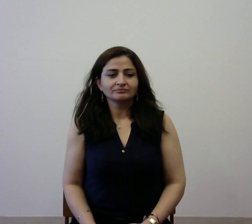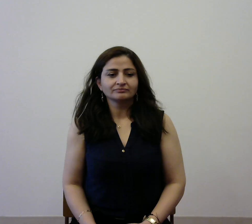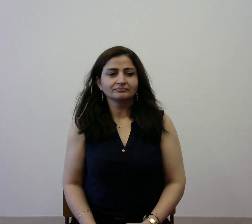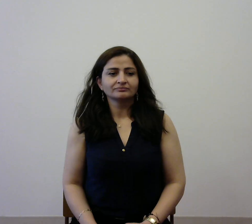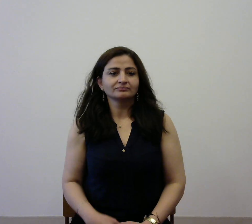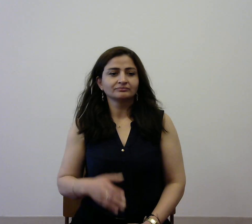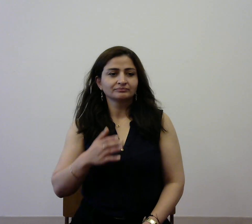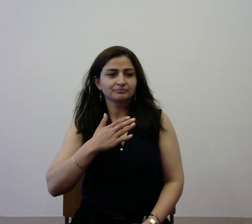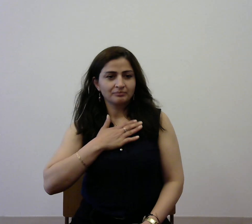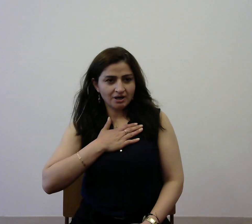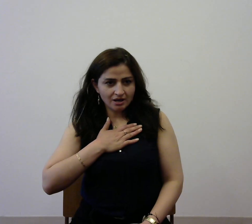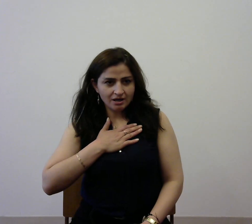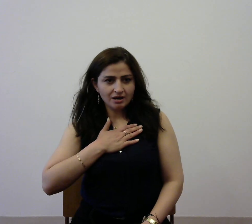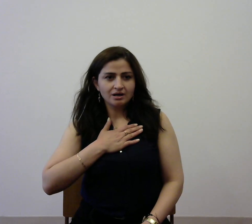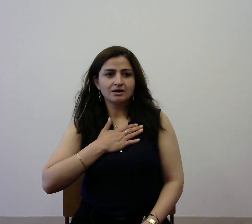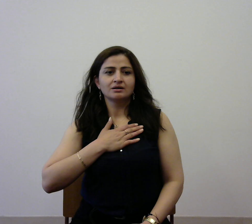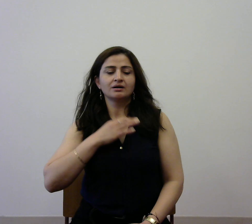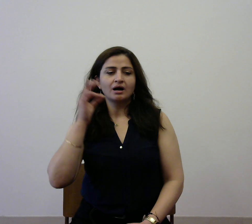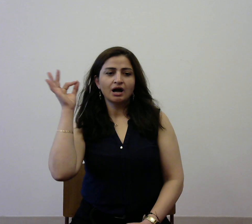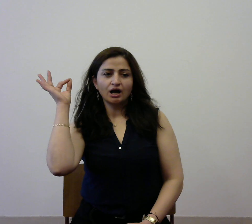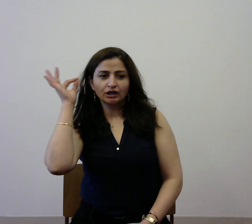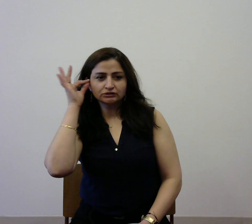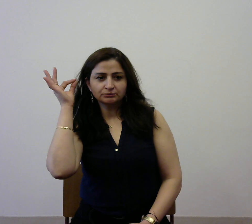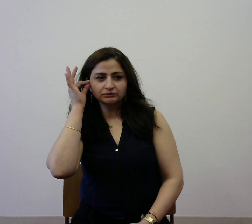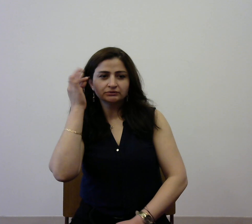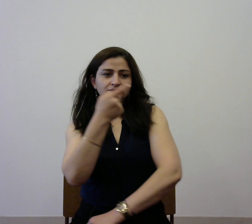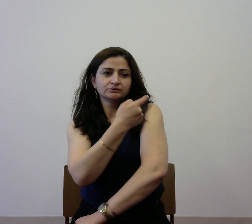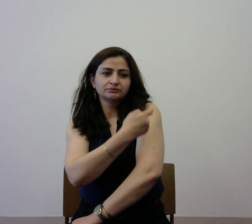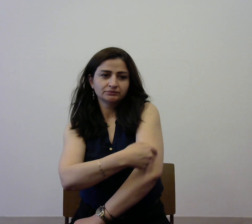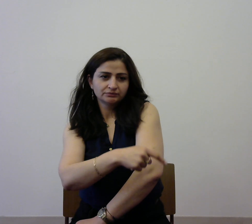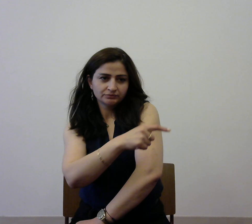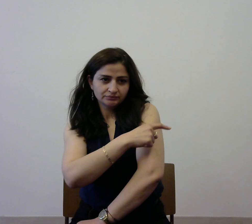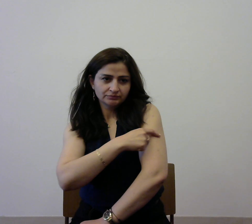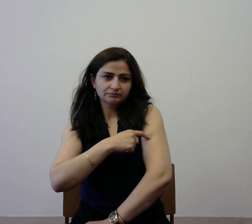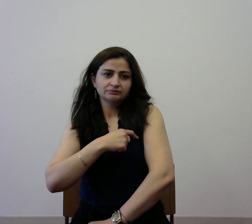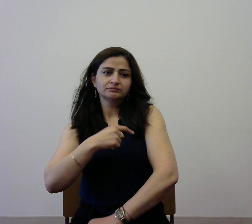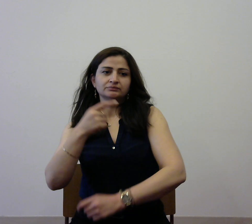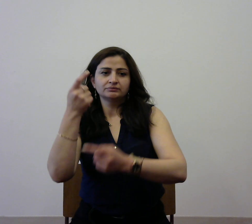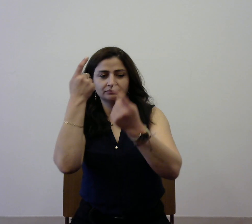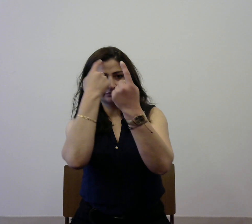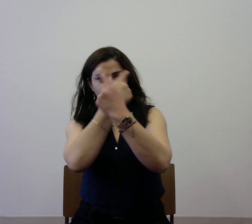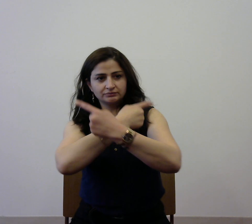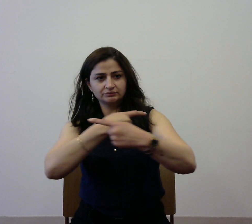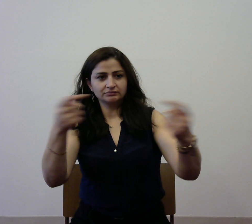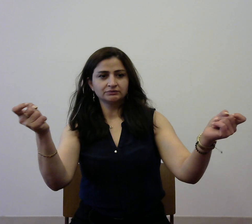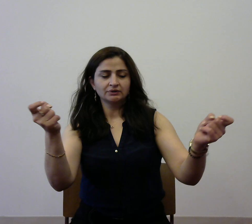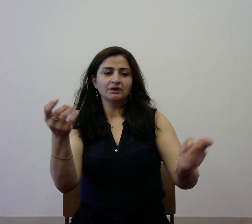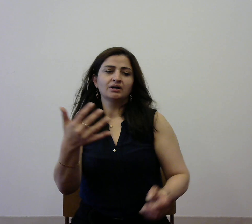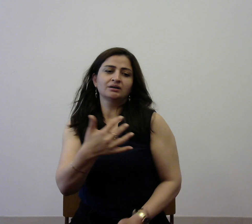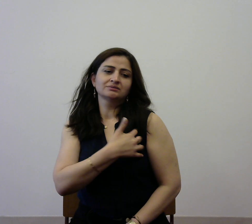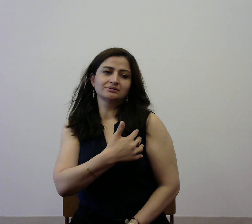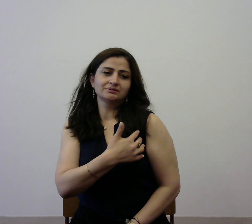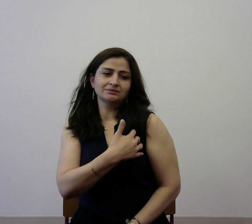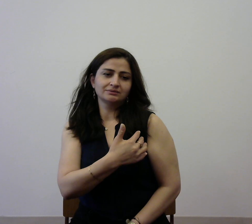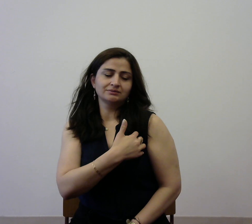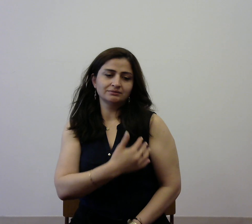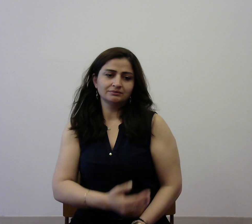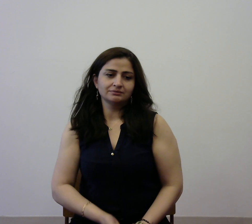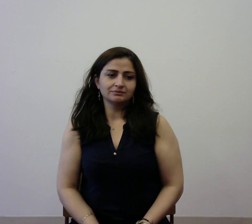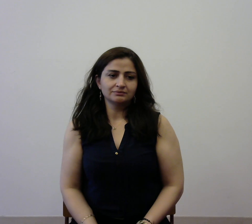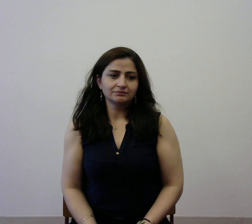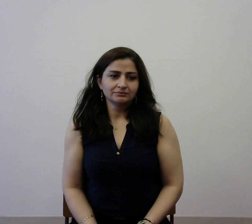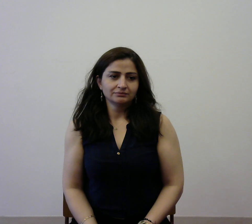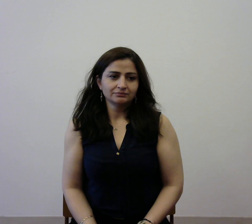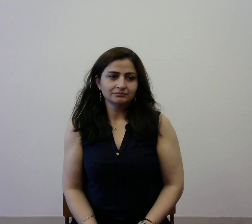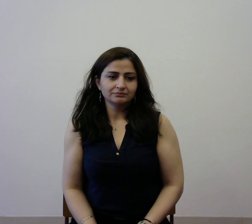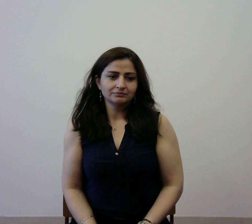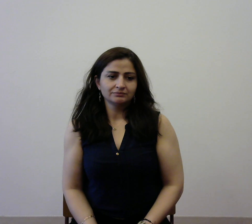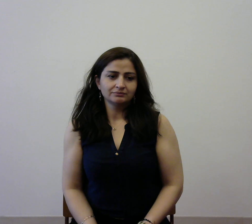Mən tibb məntəqəsinə müraciət etmək istərdim